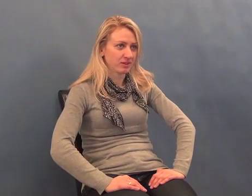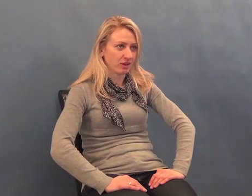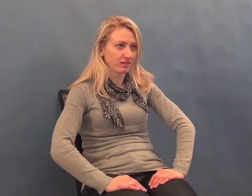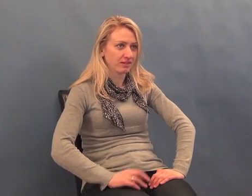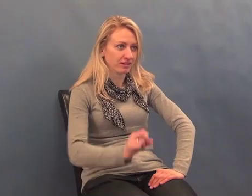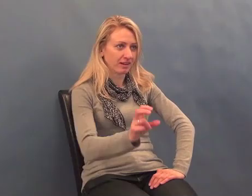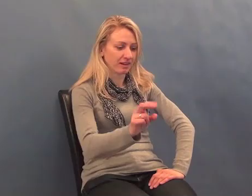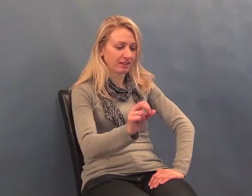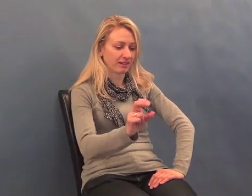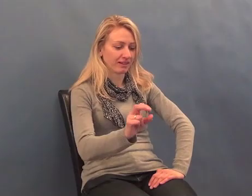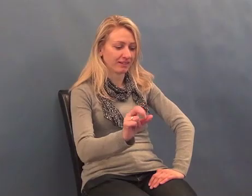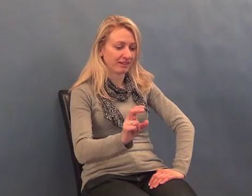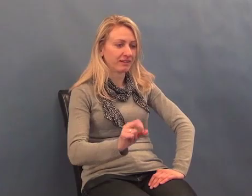Tak, tak, tak, tak.